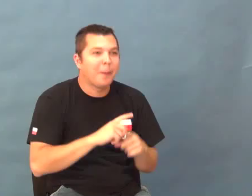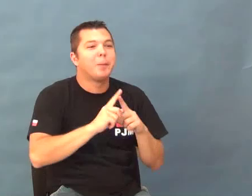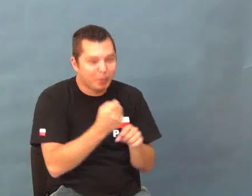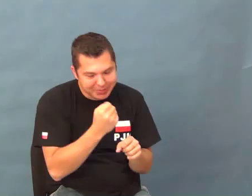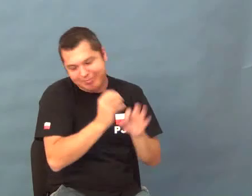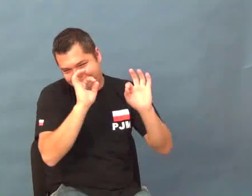Po pracy.